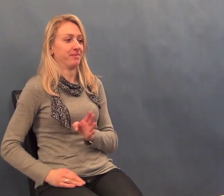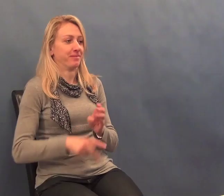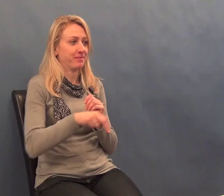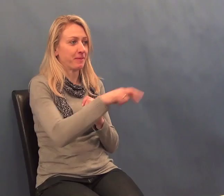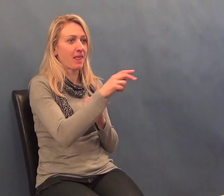Idzie dalej.